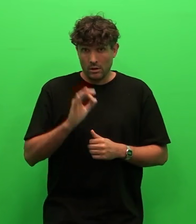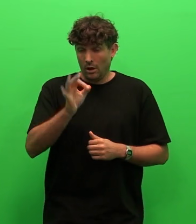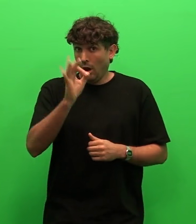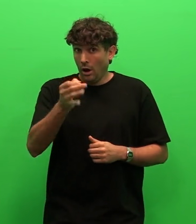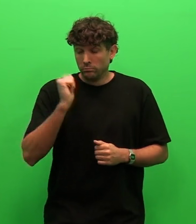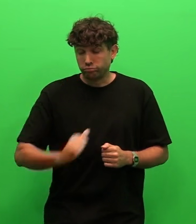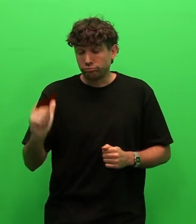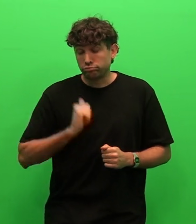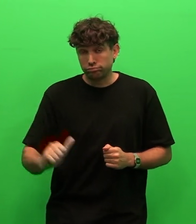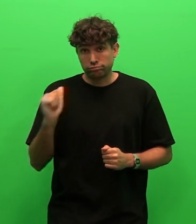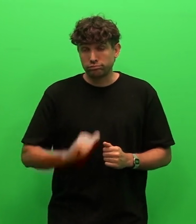Sí, tinc molta diarrea.